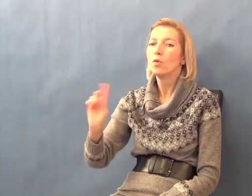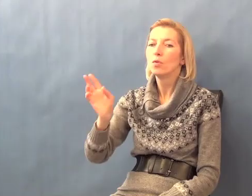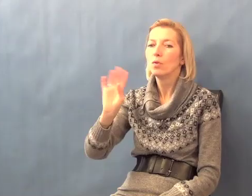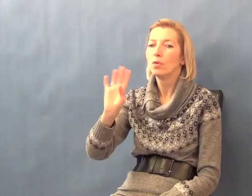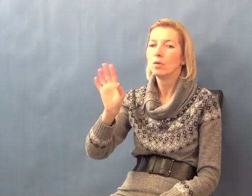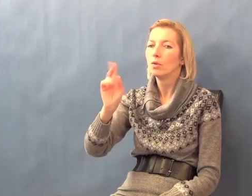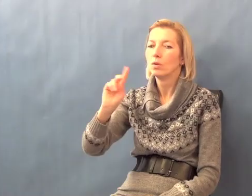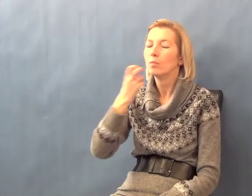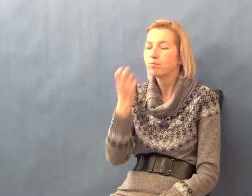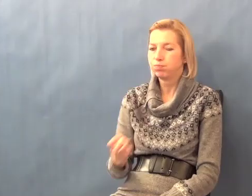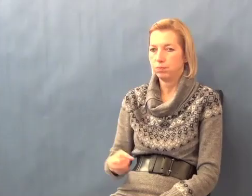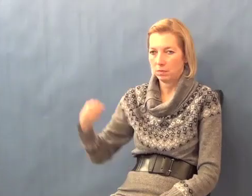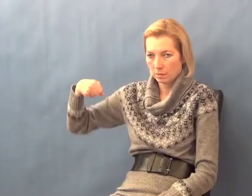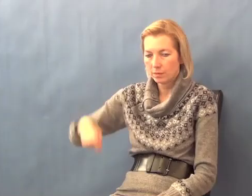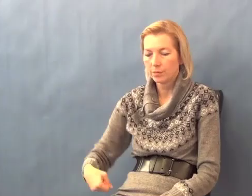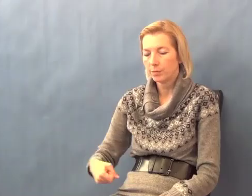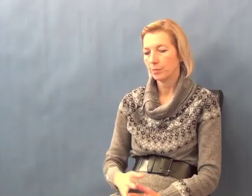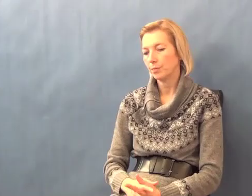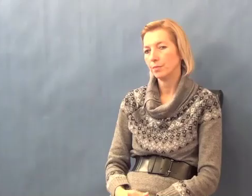Nie, nie wolno wkładać elektroniki do wody.